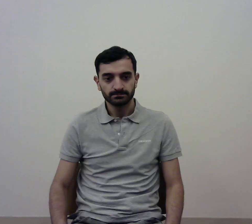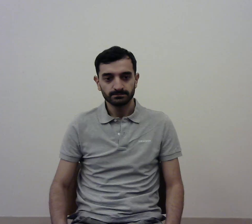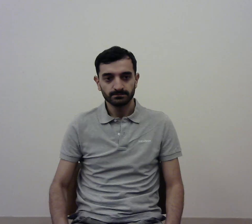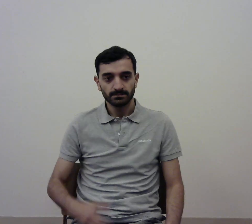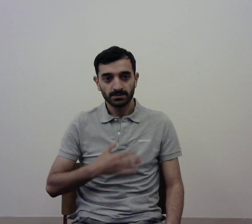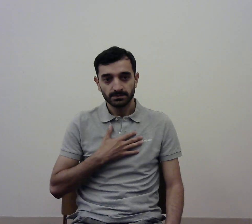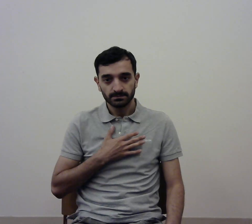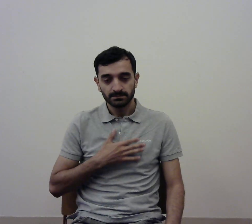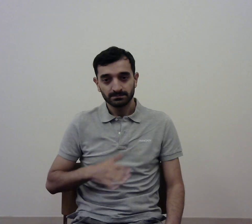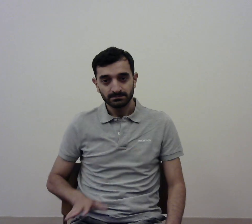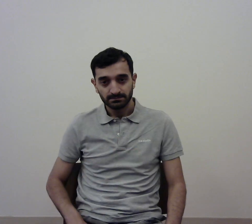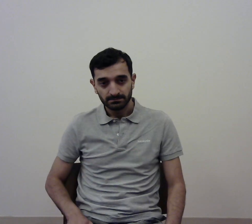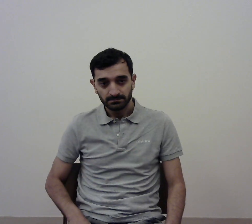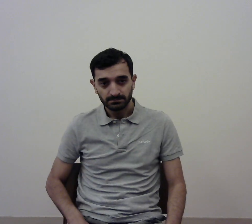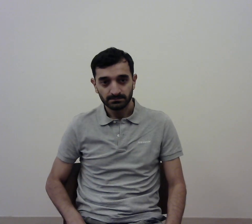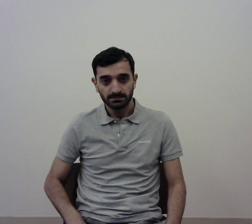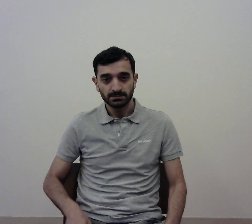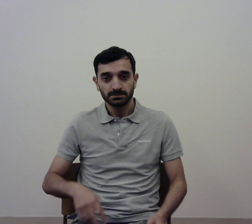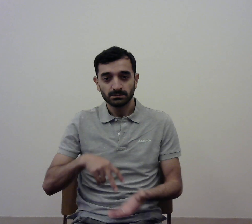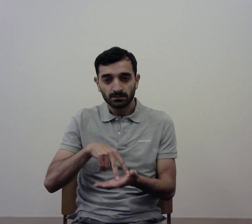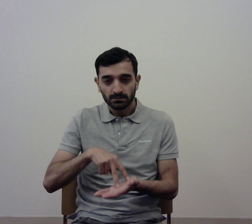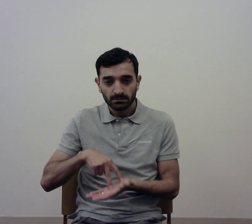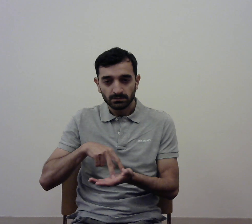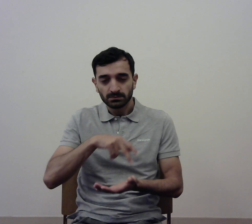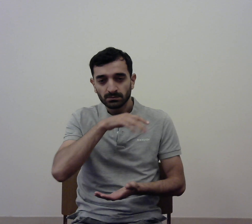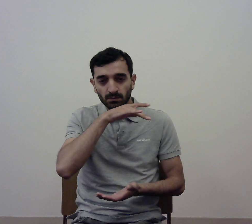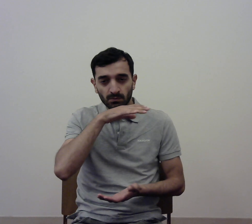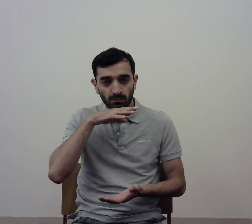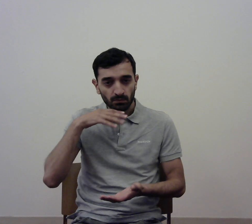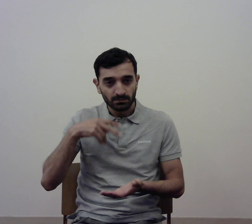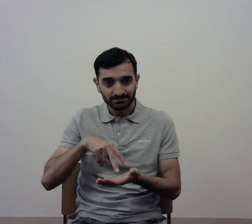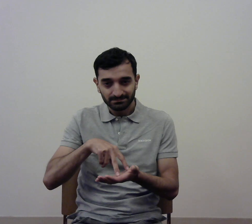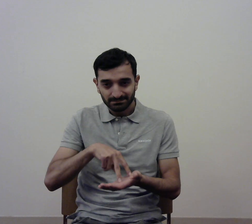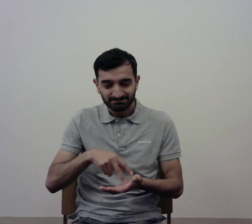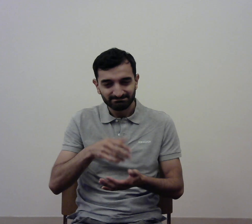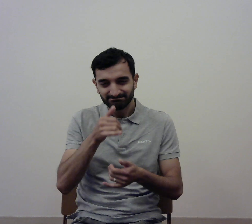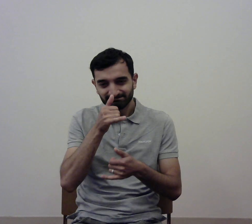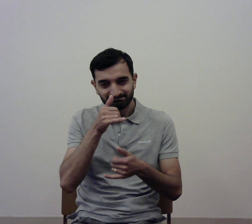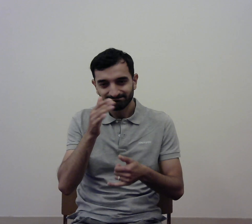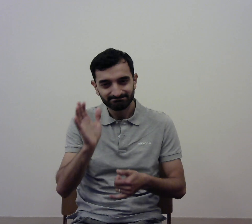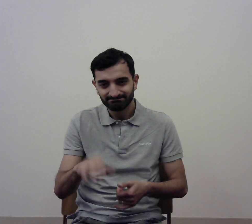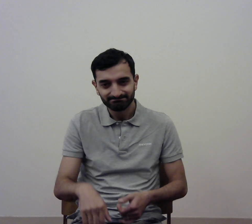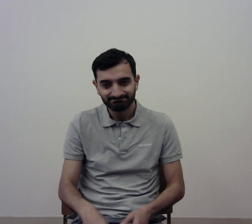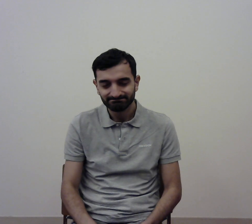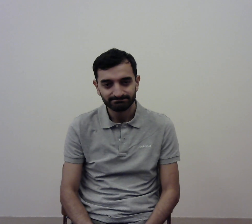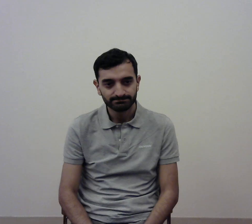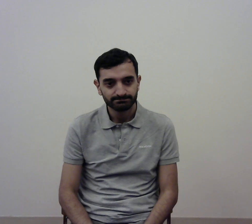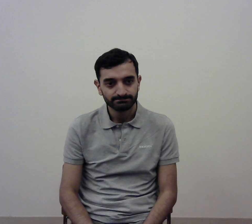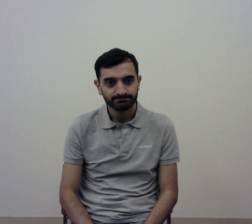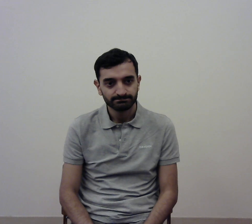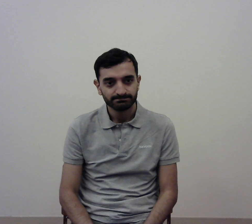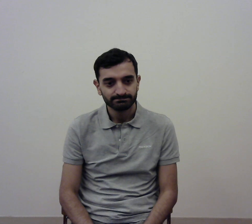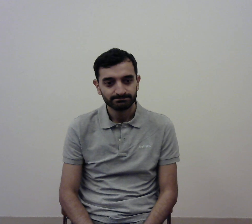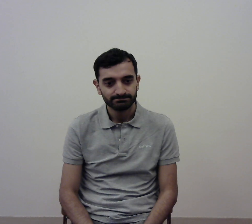Mən ayaq üstə çox dura bilmirəm